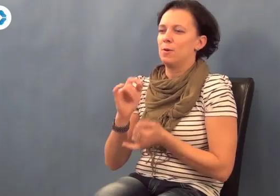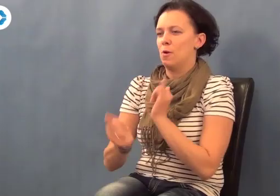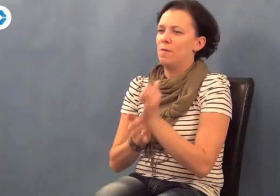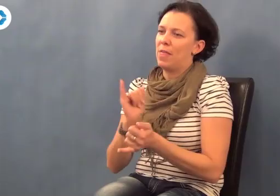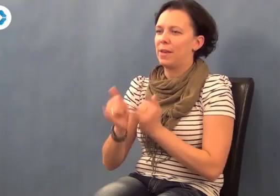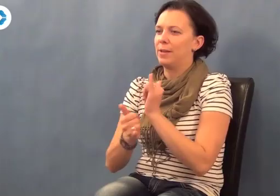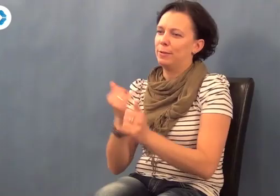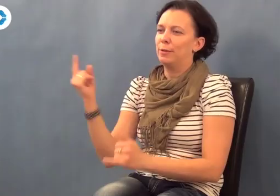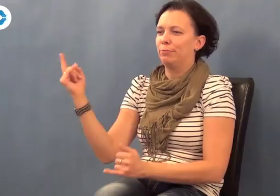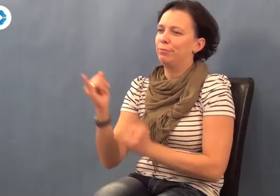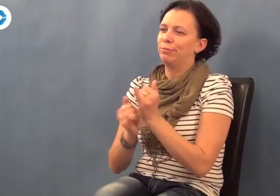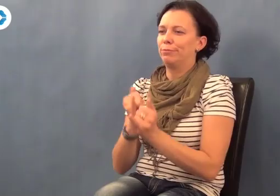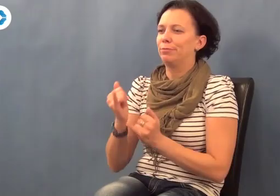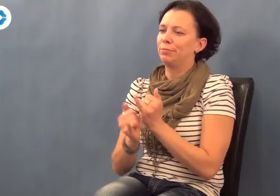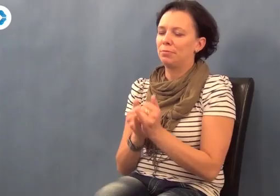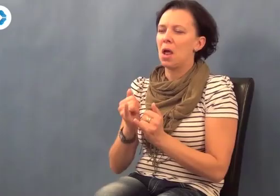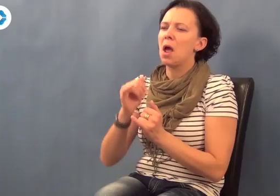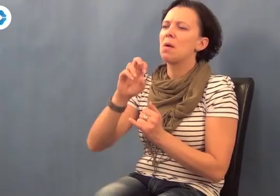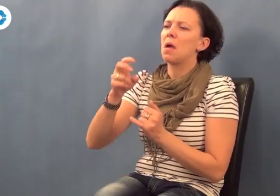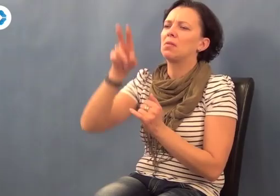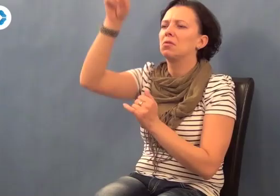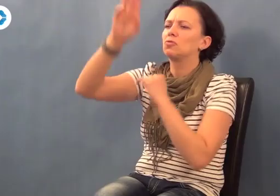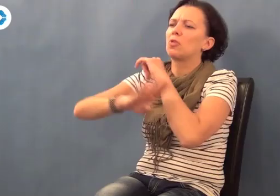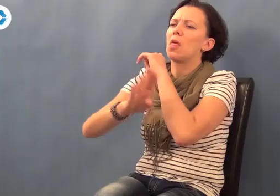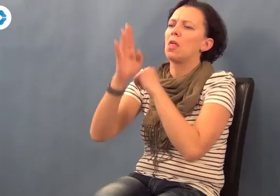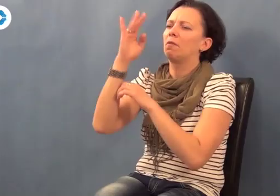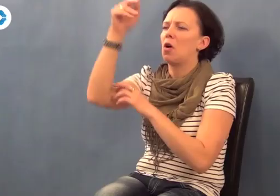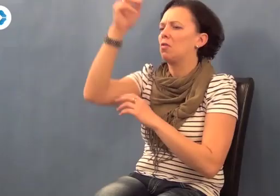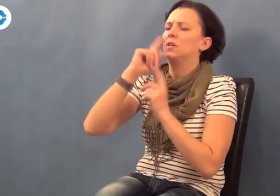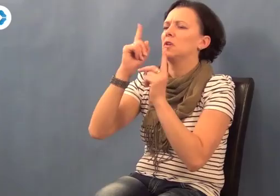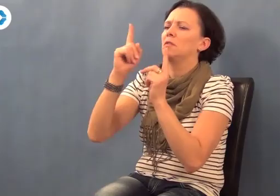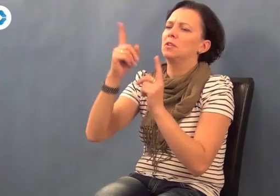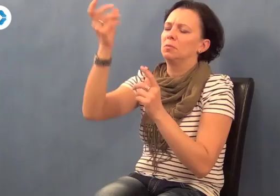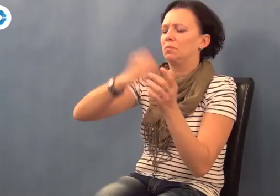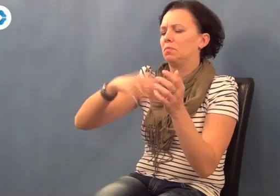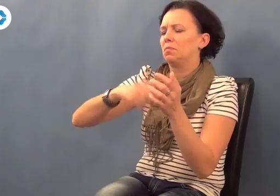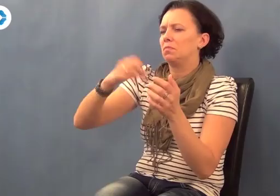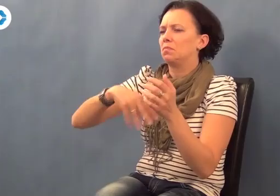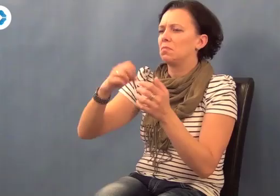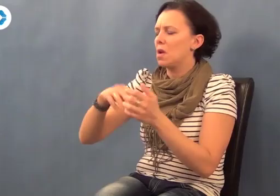Rowerem jedzie, a pan na drzewie nie zauważając go zbiera z drzewa gruszki.